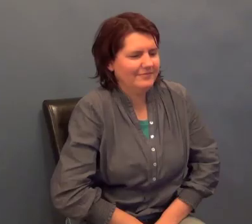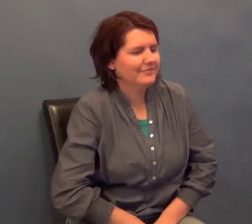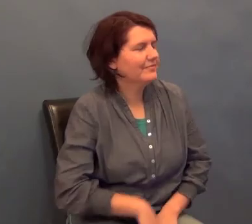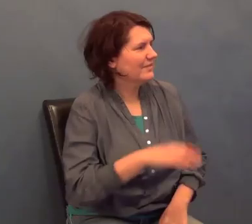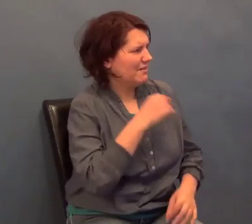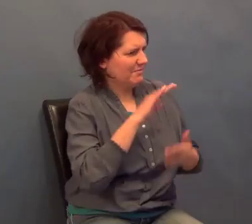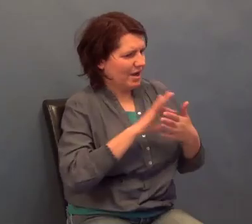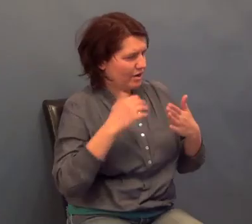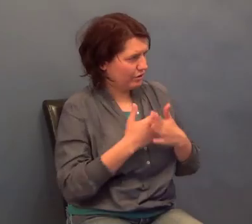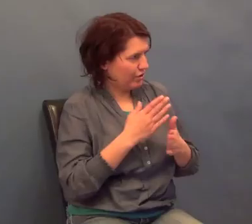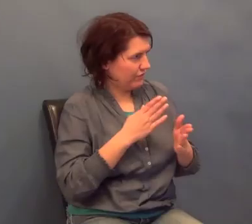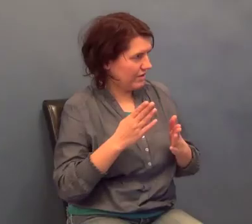Lepiej od nowa?